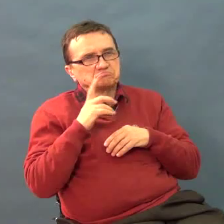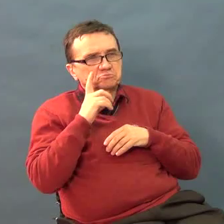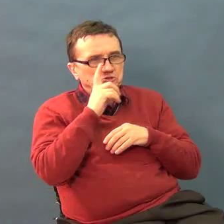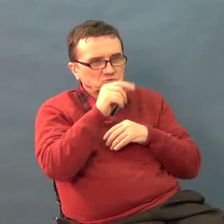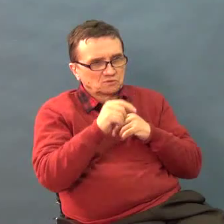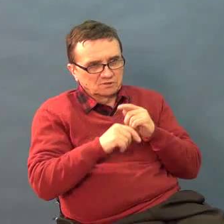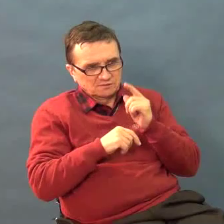Tam.